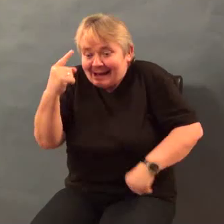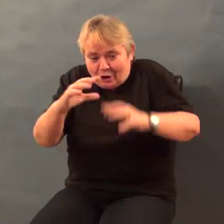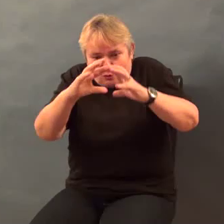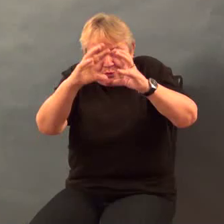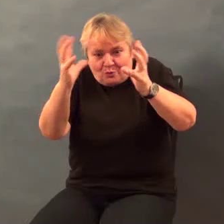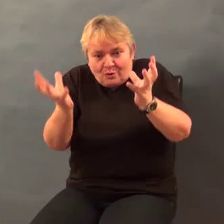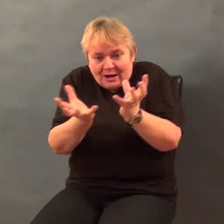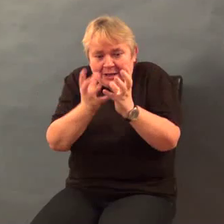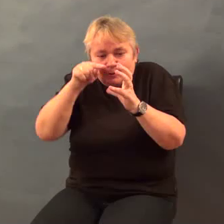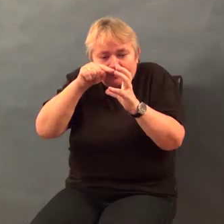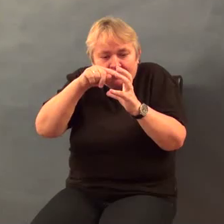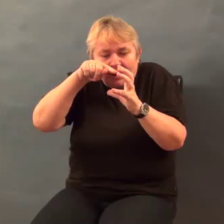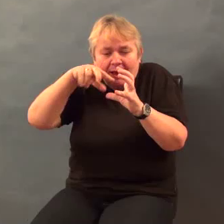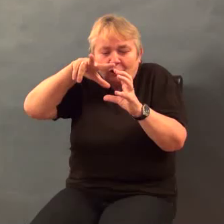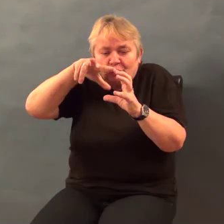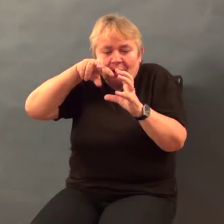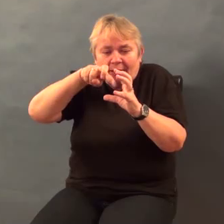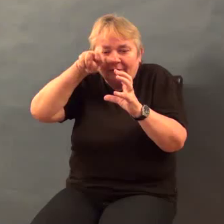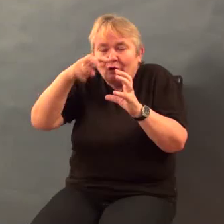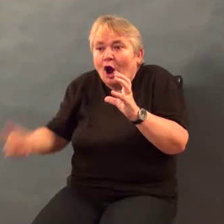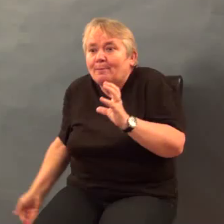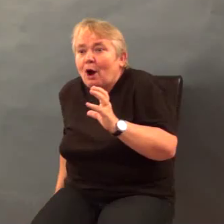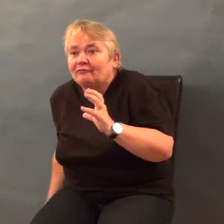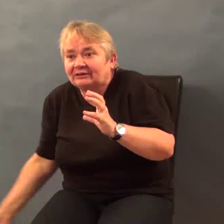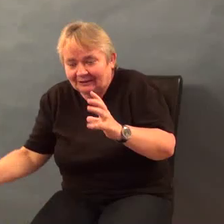Kula z trzema dziurkami - to była kula bowlingowa.